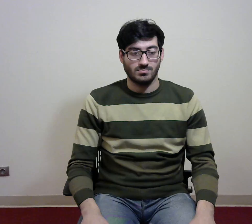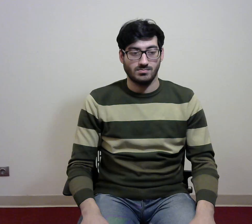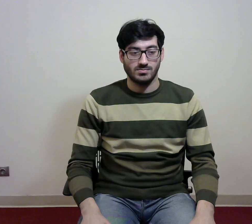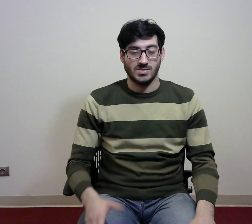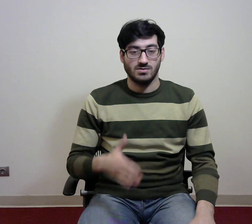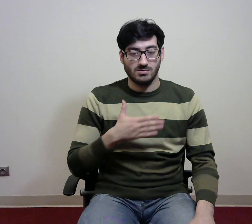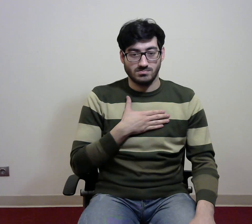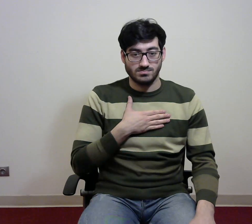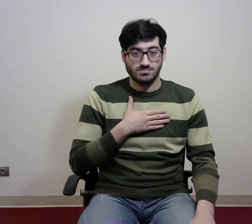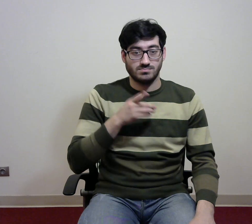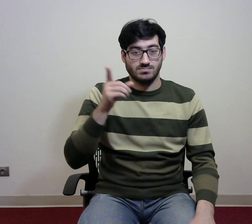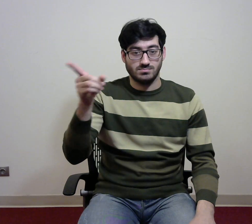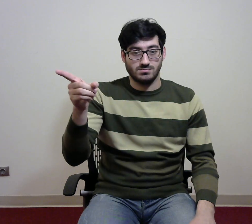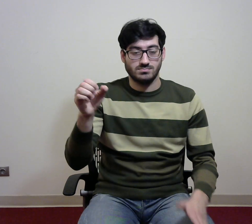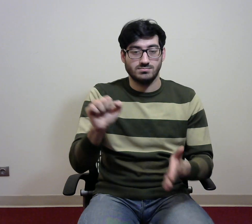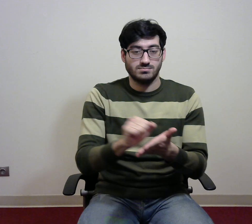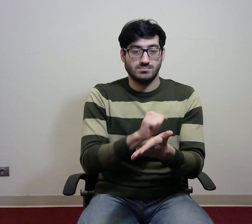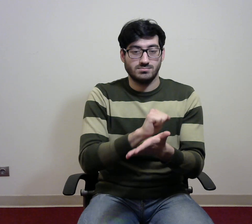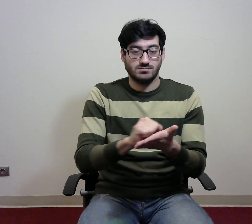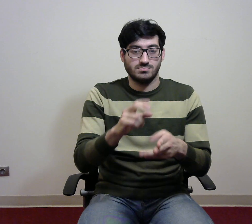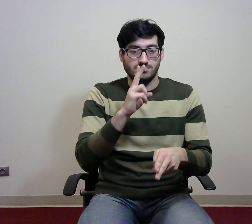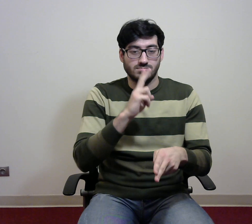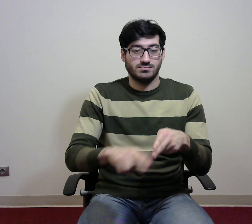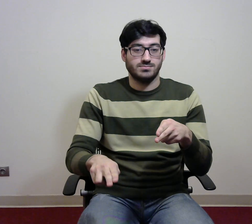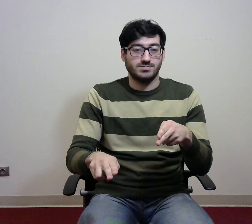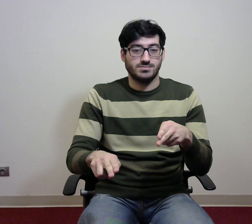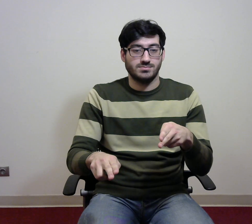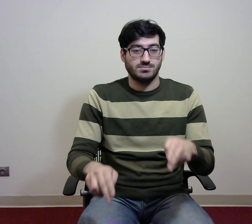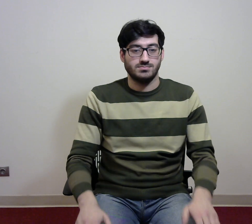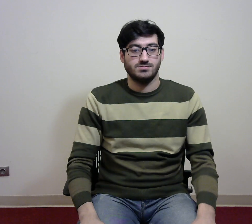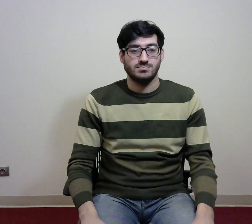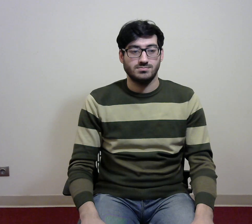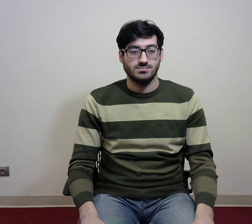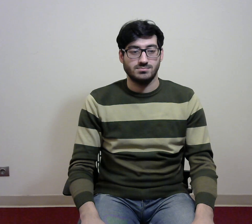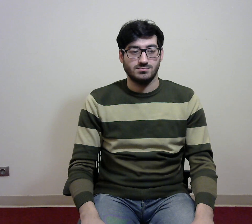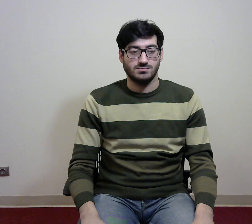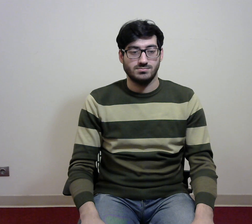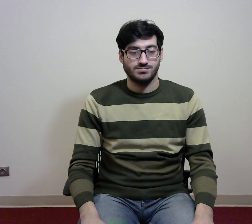Mən o sənədi itirmişdim